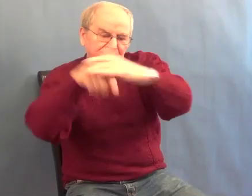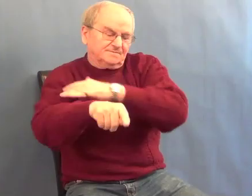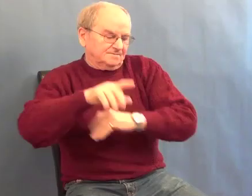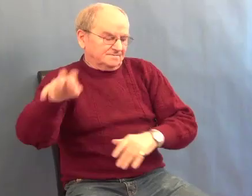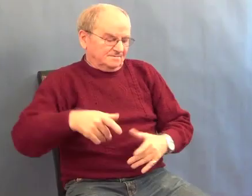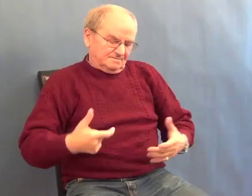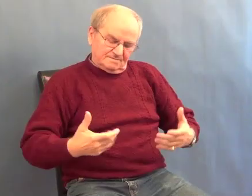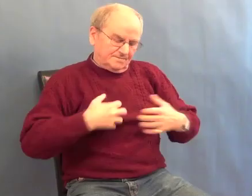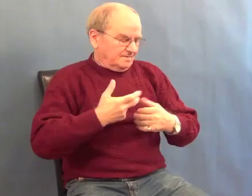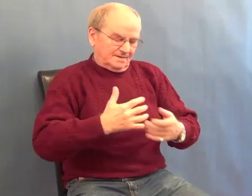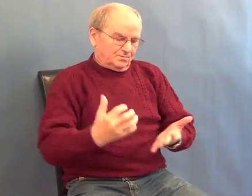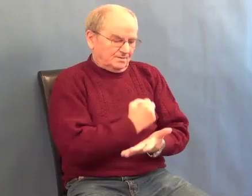Nie złapał ptaszka.